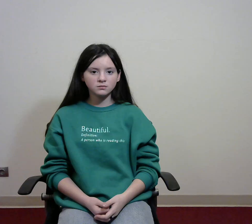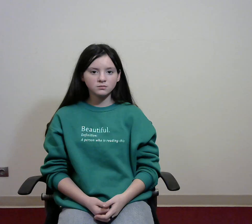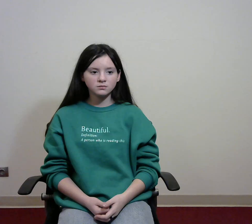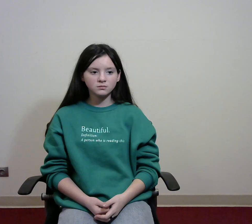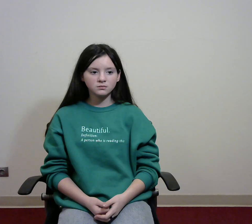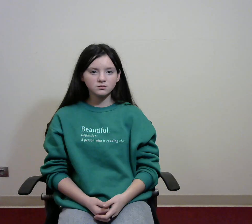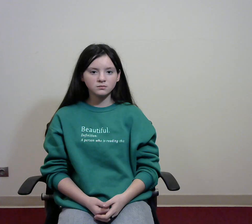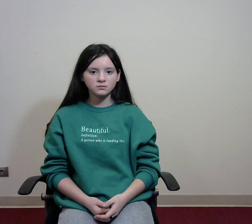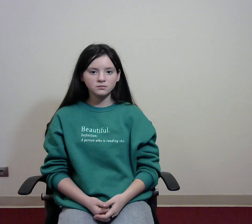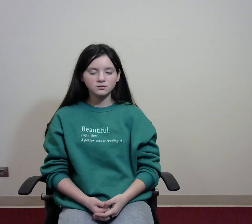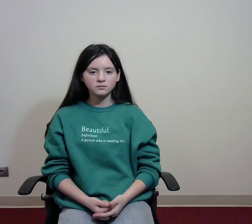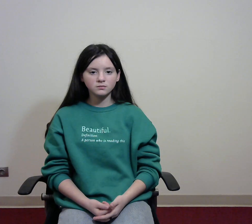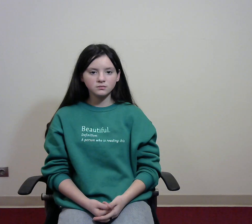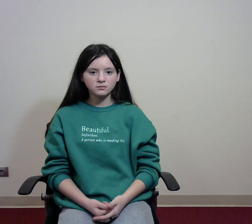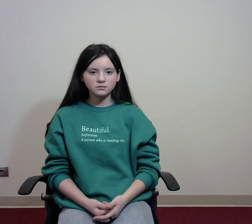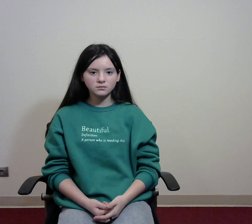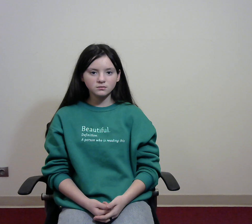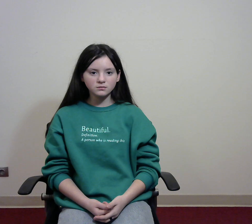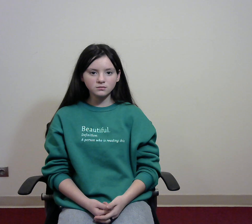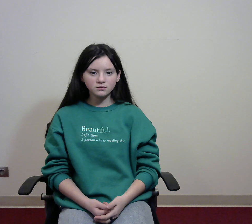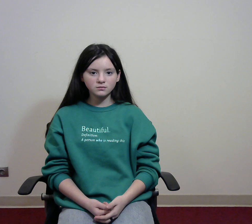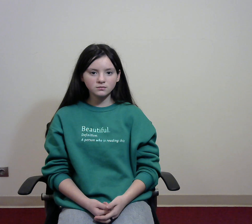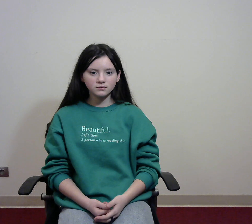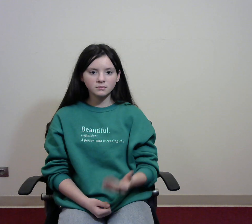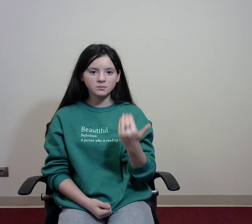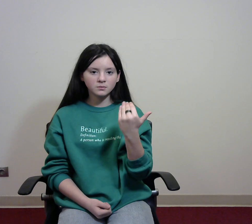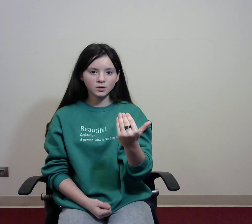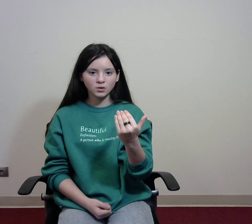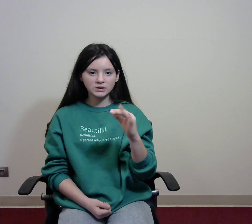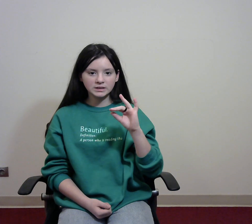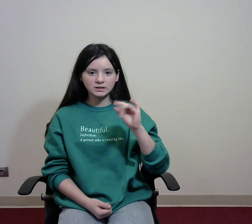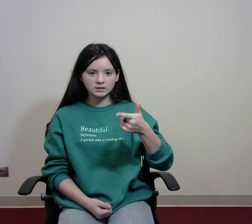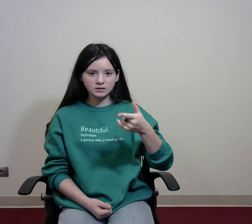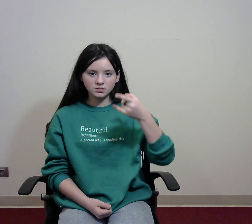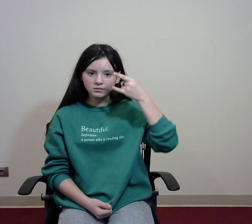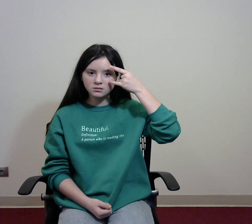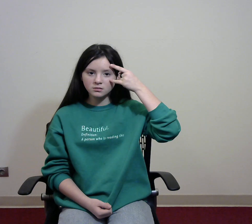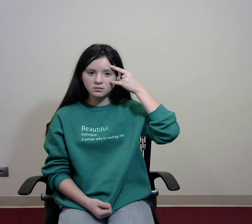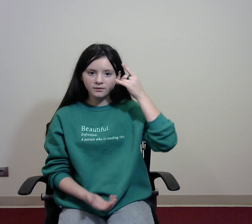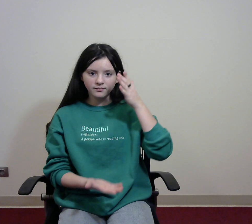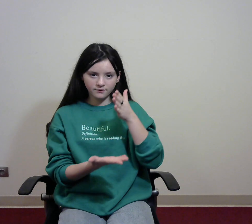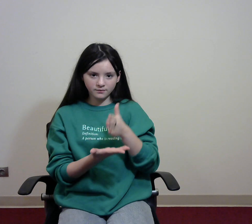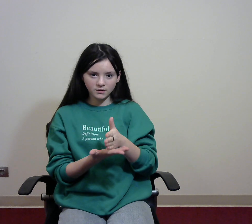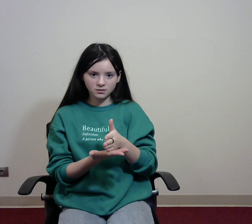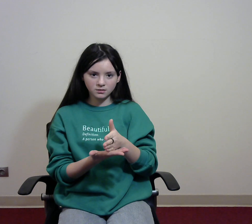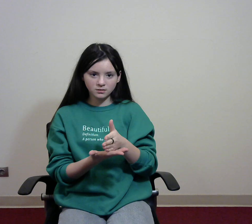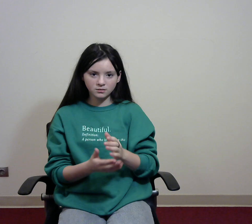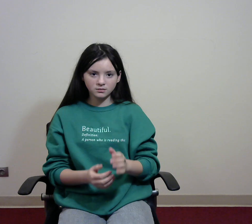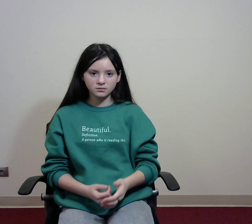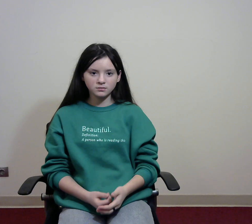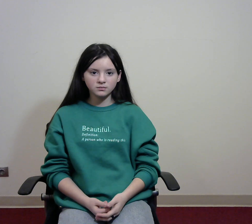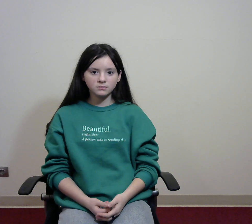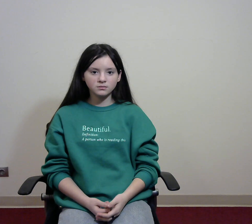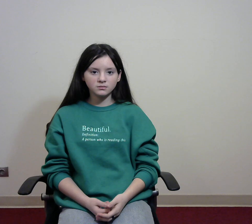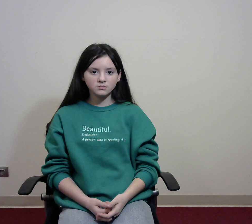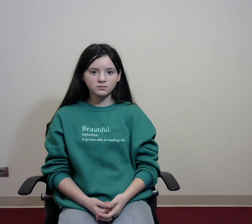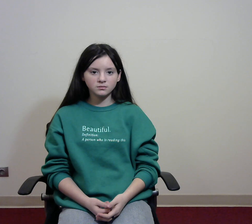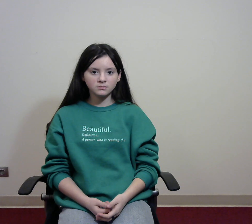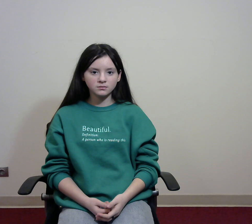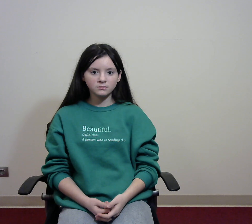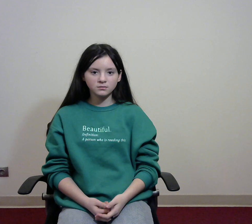Sənin instagramın var?